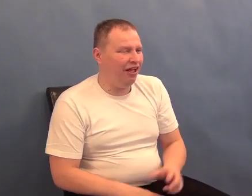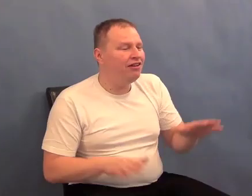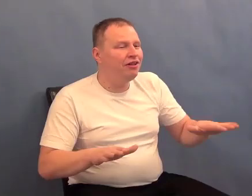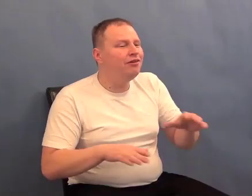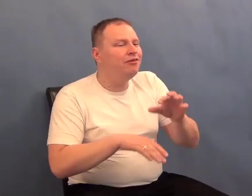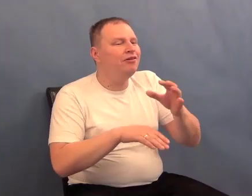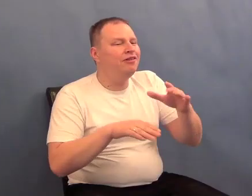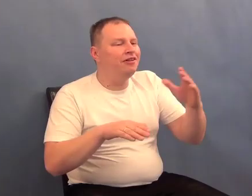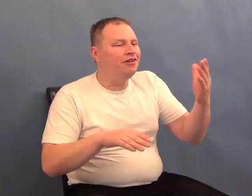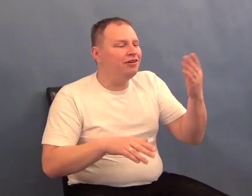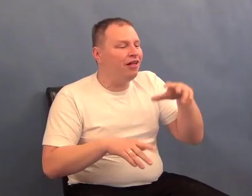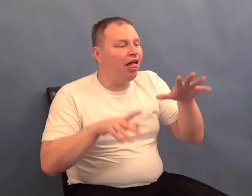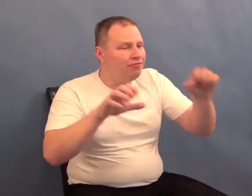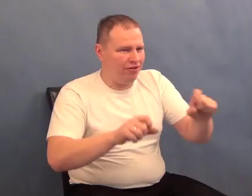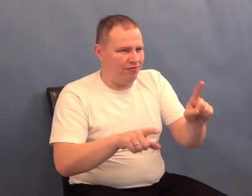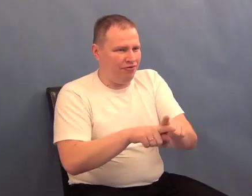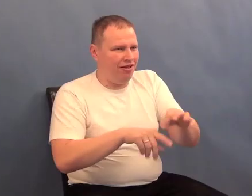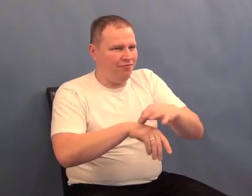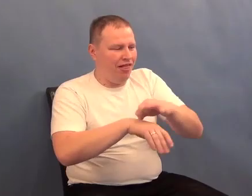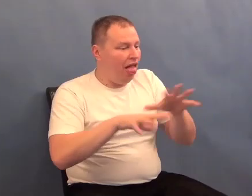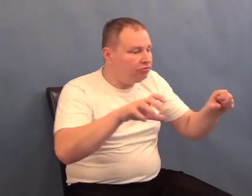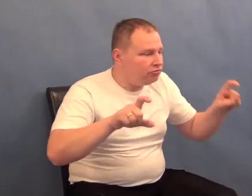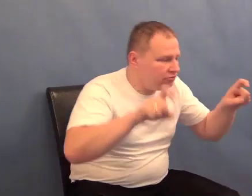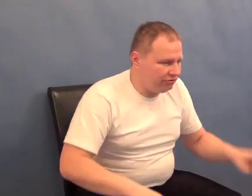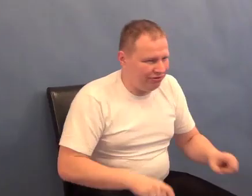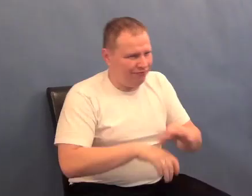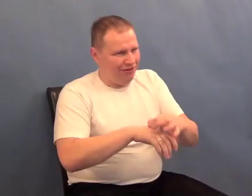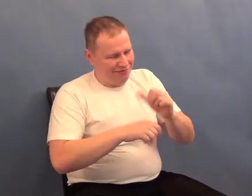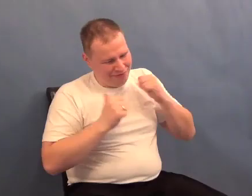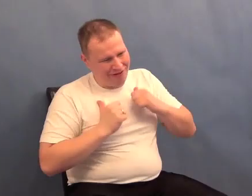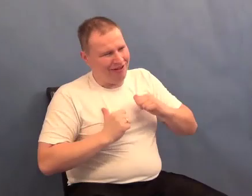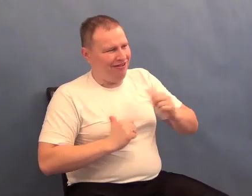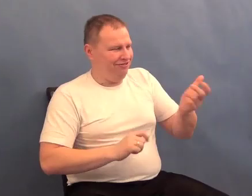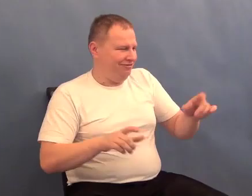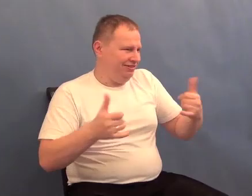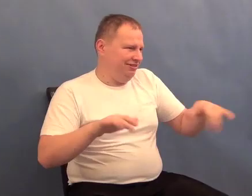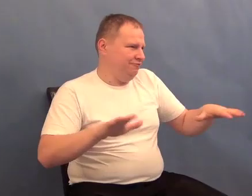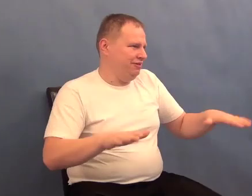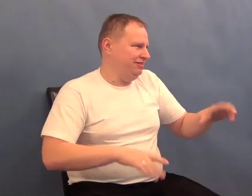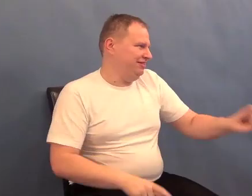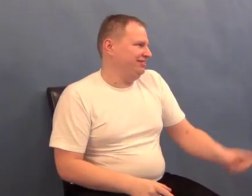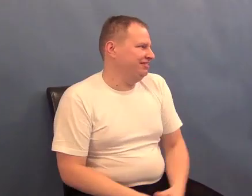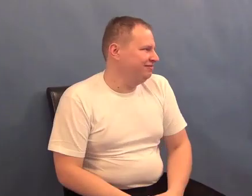Szybko zająć miejsce to tak jak szybko złapać za mięso, lepiej na spokojnie usiąść w innym miejscu.